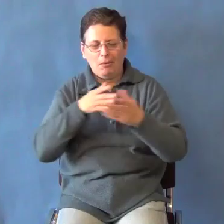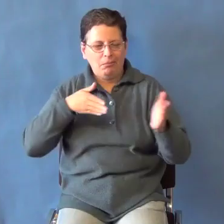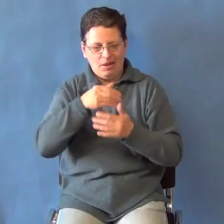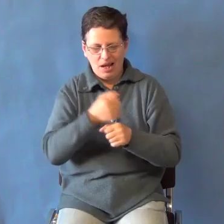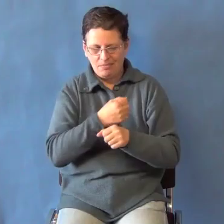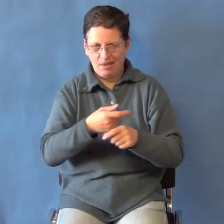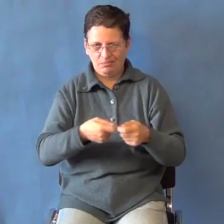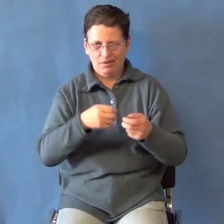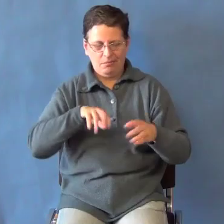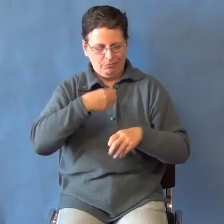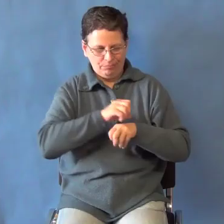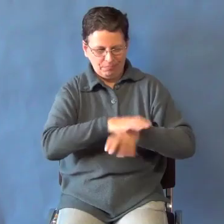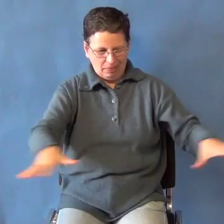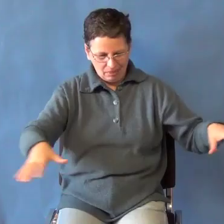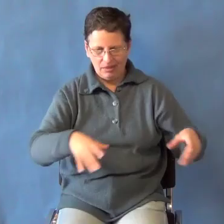Rower chłopaka wpadł na kamień i wszystkie gruszki się wysypały.